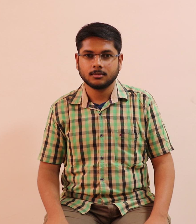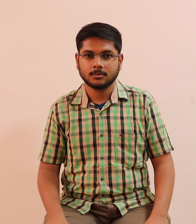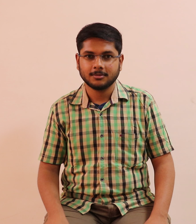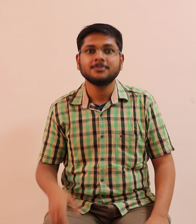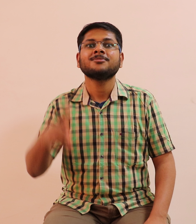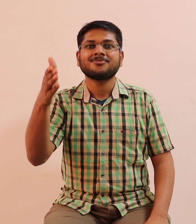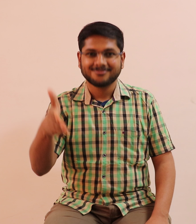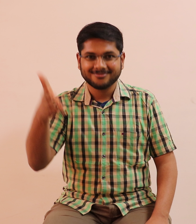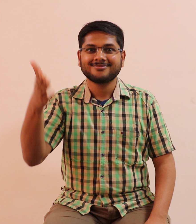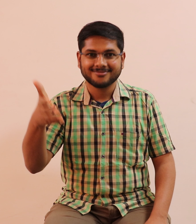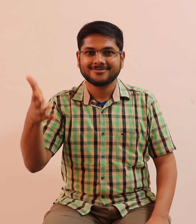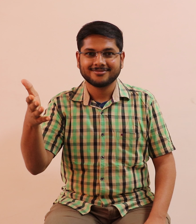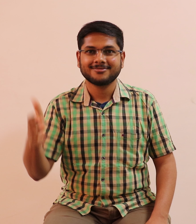congratulations